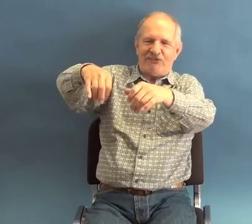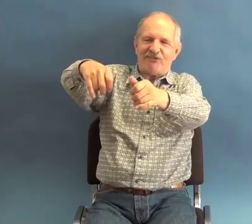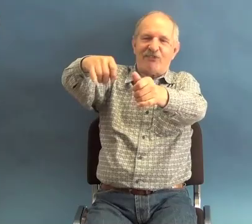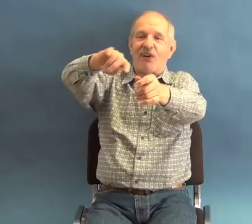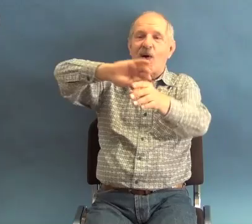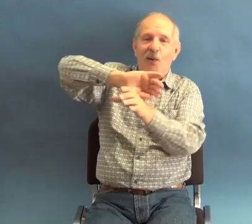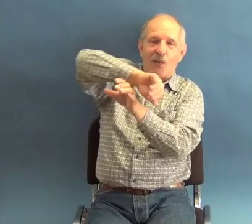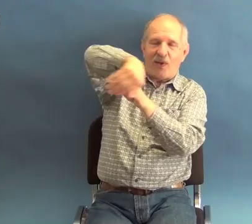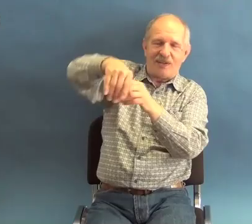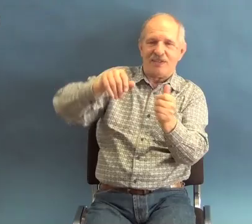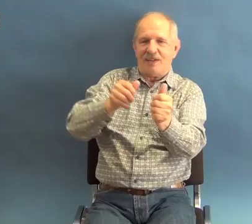Idą za róg.